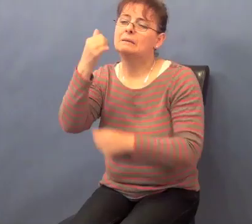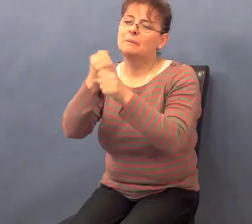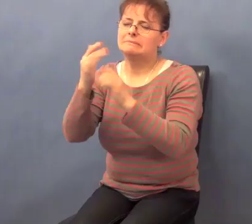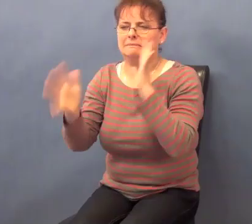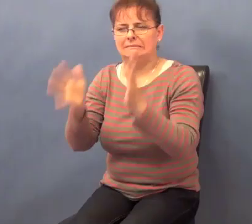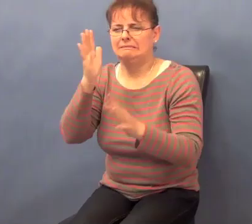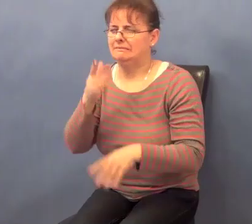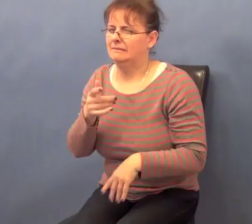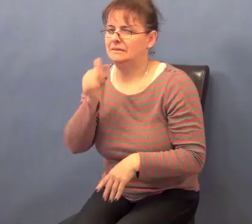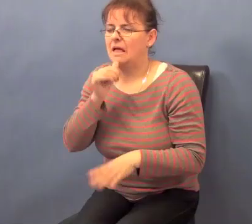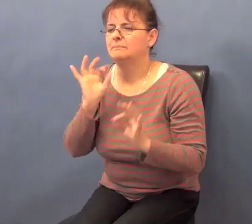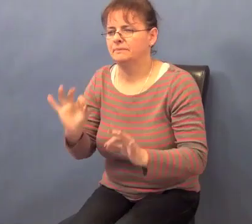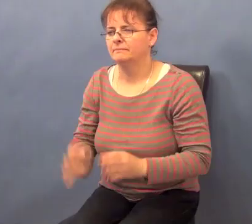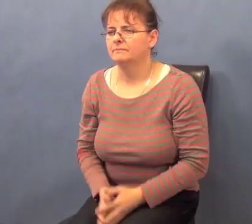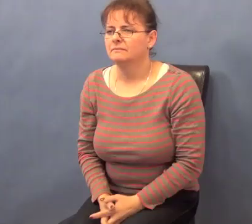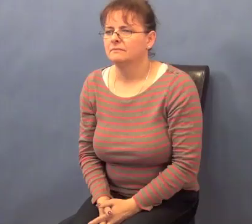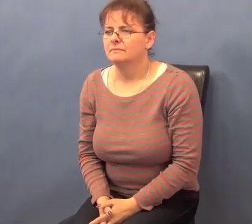Na czerwonym i pomarańczowym to nie bardzo, ale na zielonym to tak.